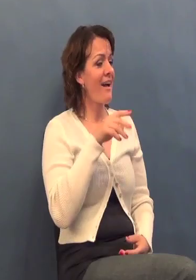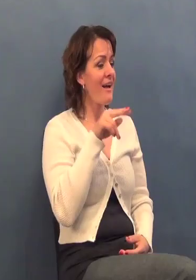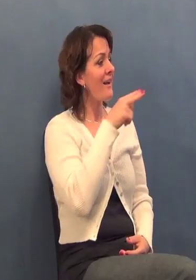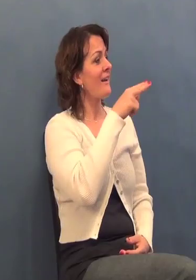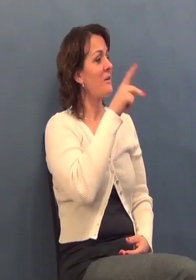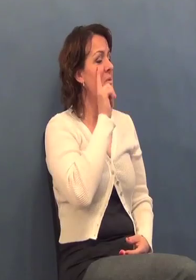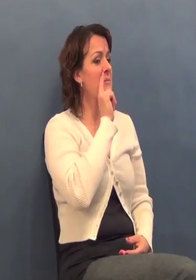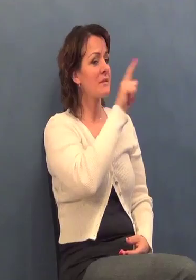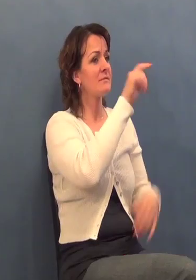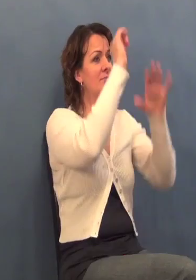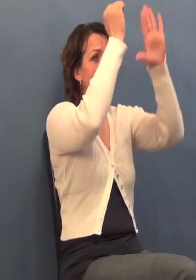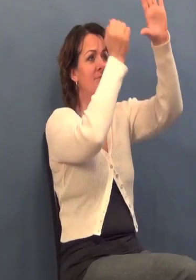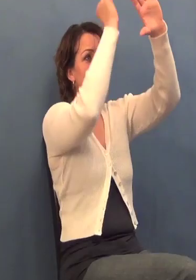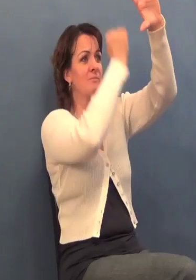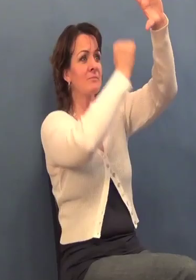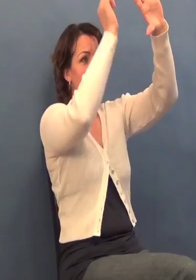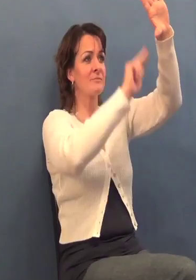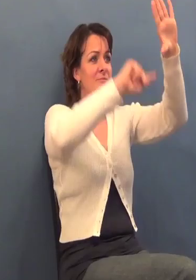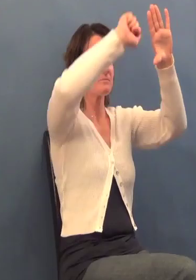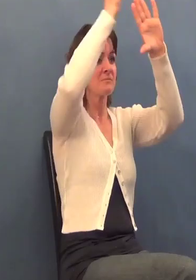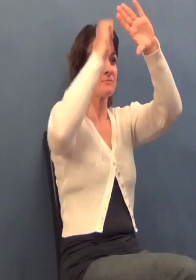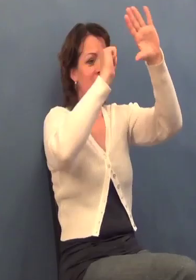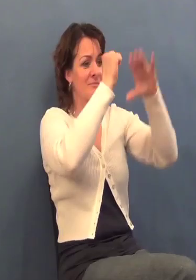Szklarz pracuje przy wstawianiu okna.